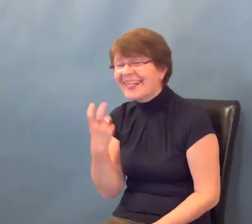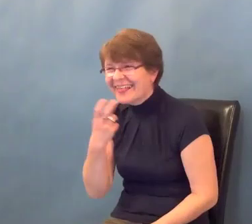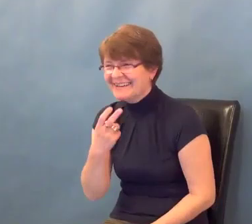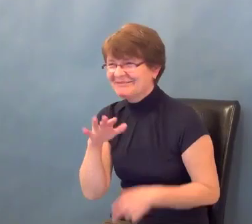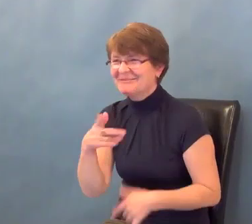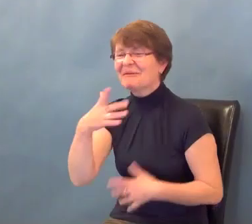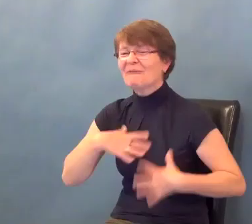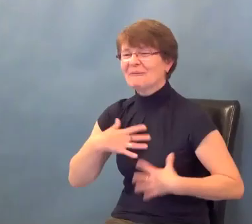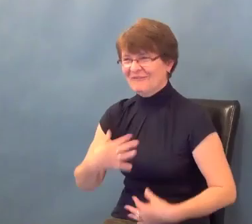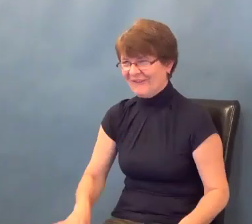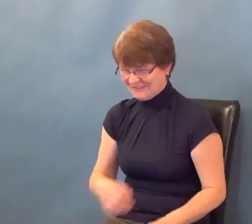Aha, tak myślałam, ubranie. Tak myślałam.